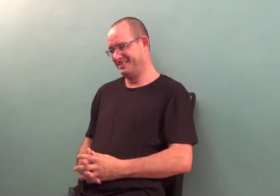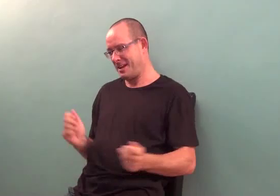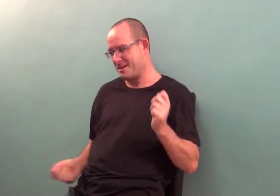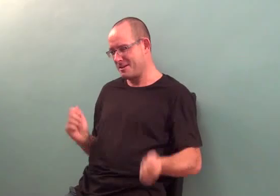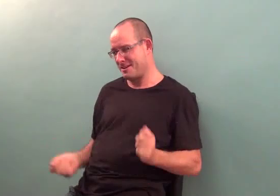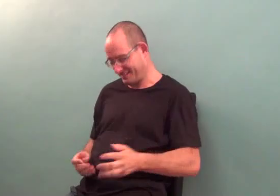Gra na perkusji.